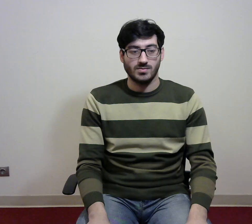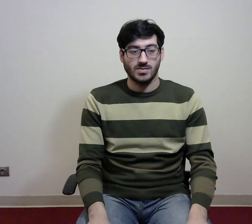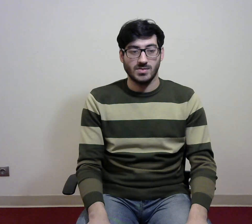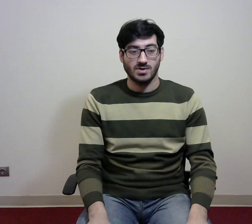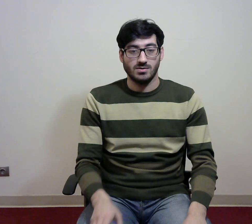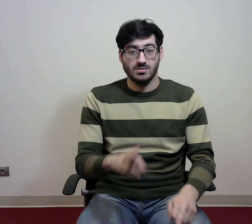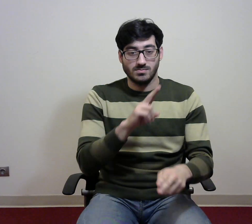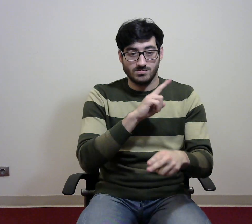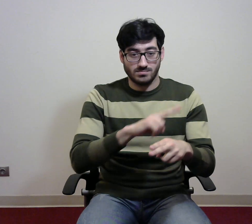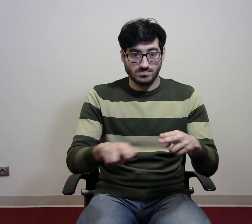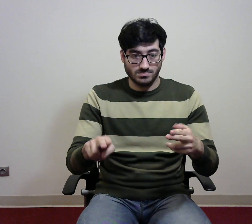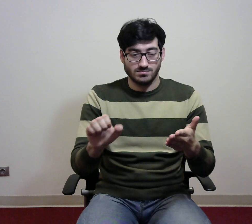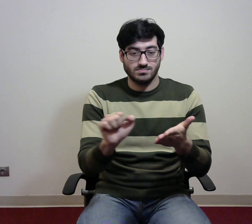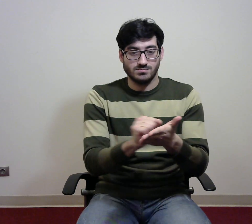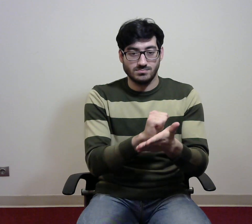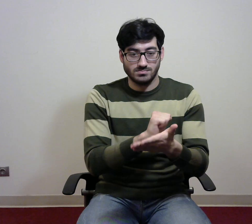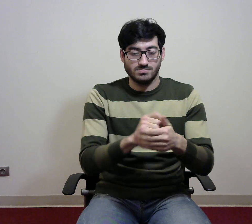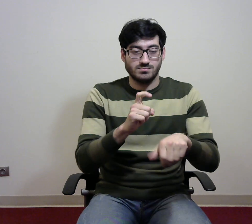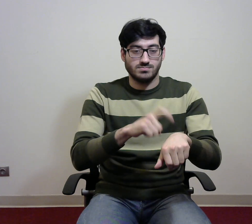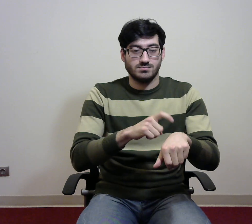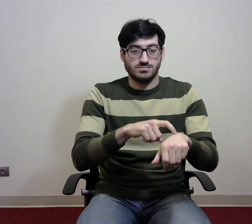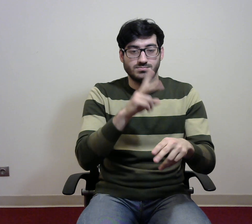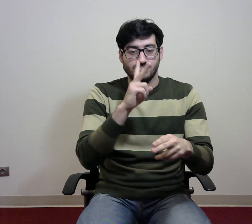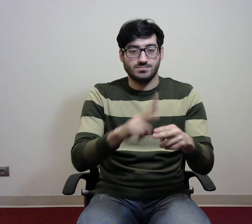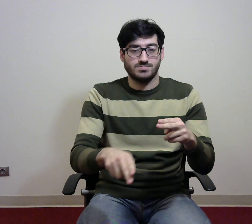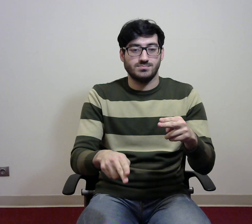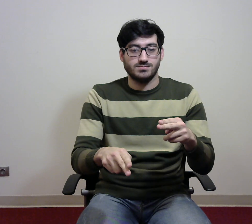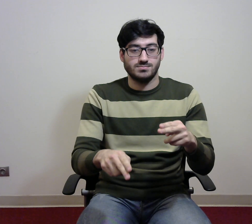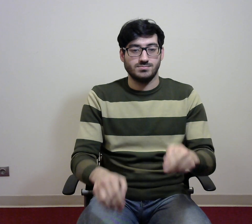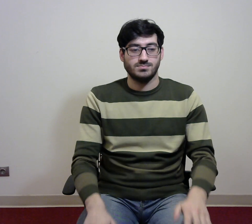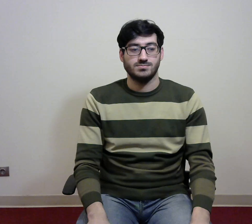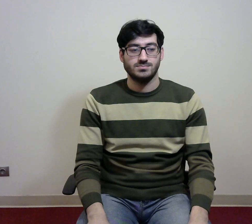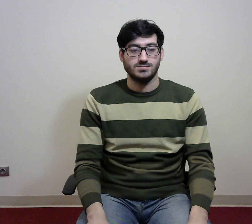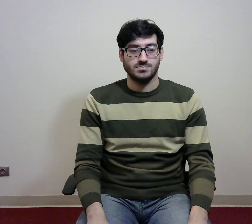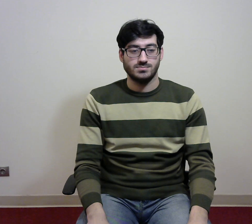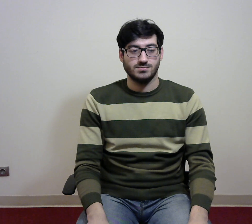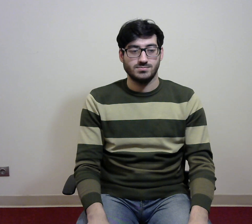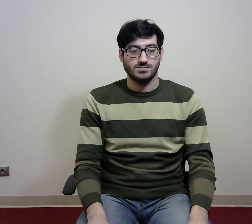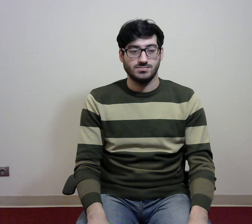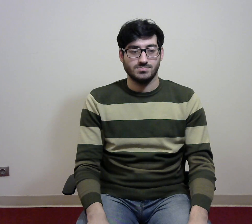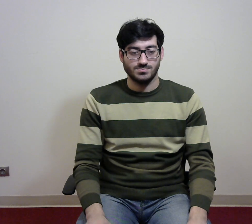İtmiş sənədin vaxtı bitib